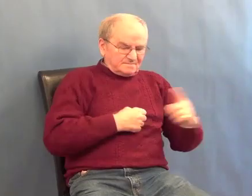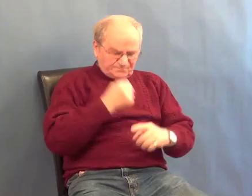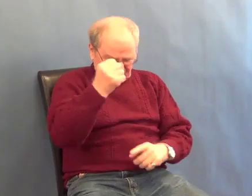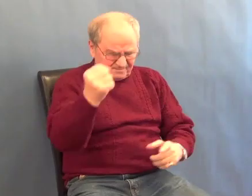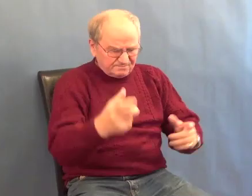Pogroziła.